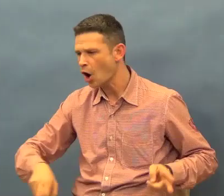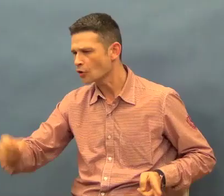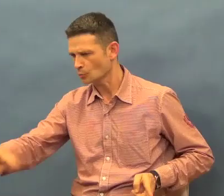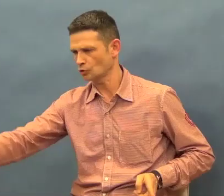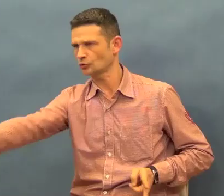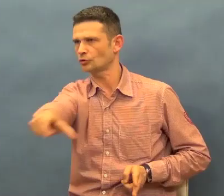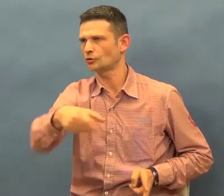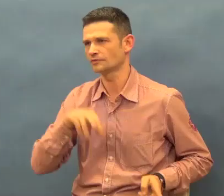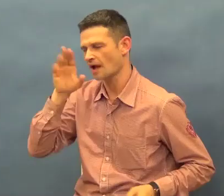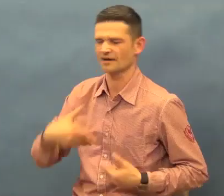Przy chodniku dalej są płoty.